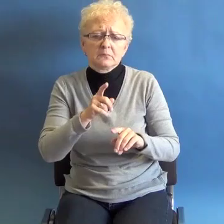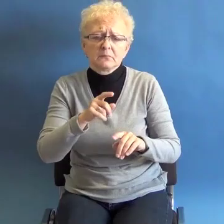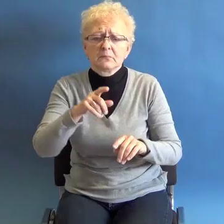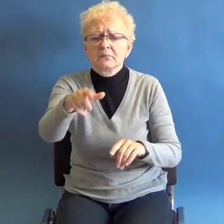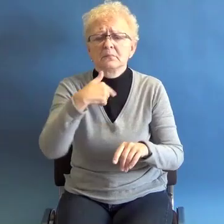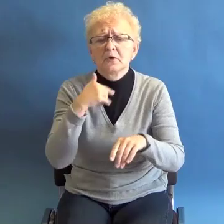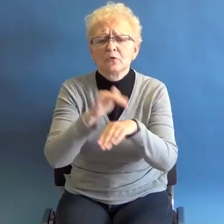Moja koleżanka...